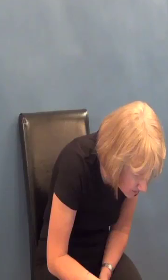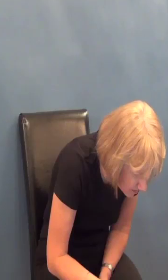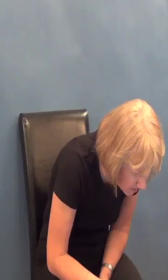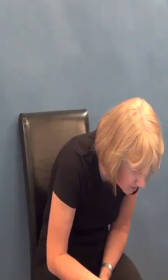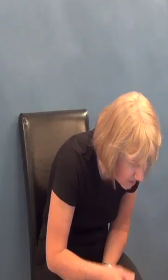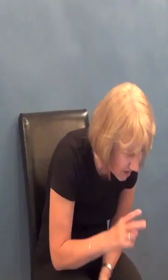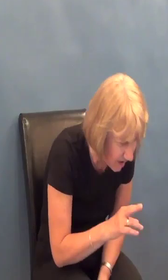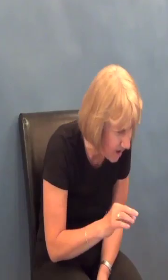Wygląda na kret?